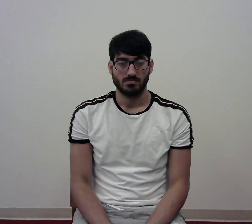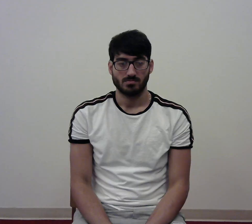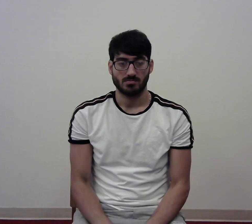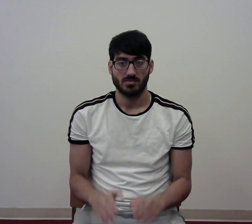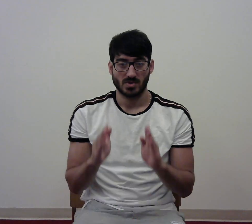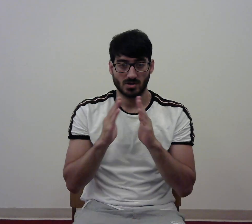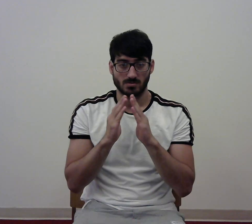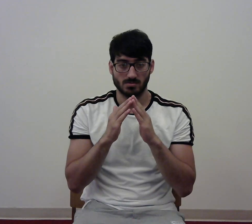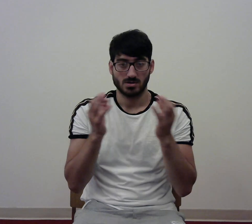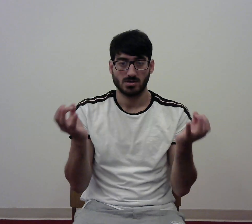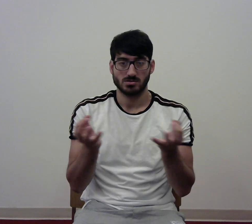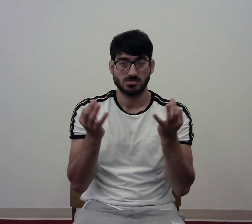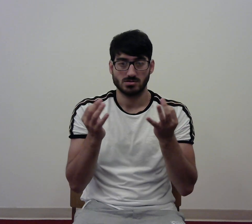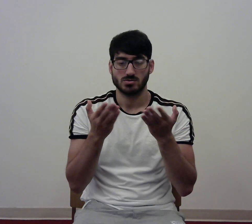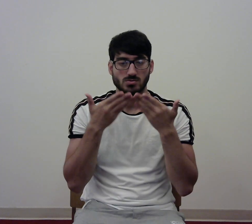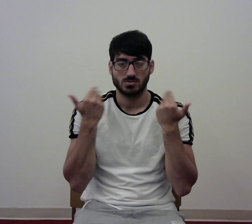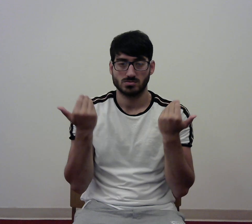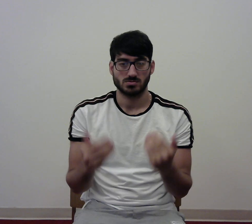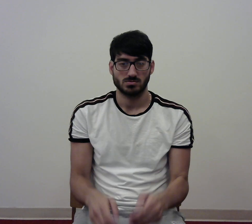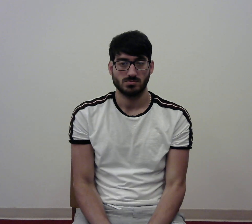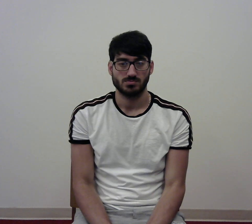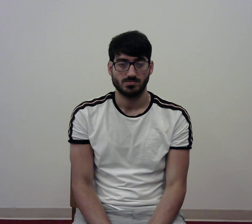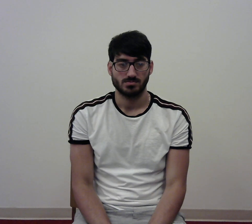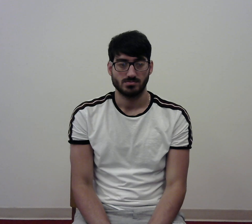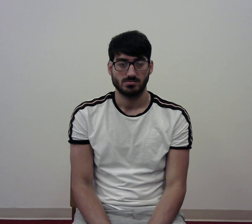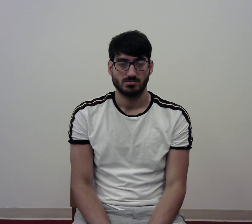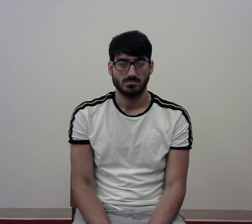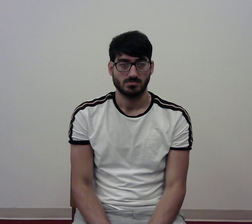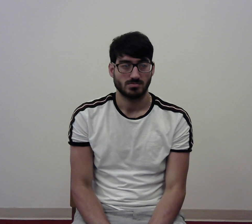Evdə heç kəs yoxdur